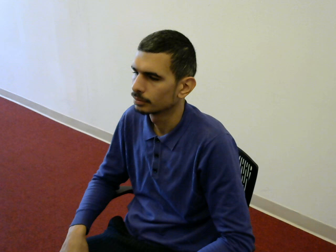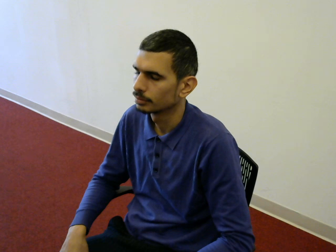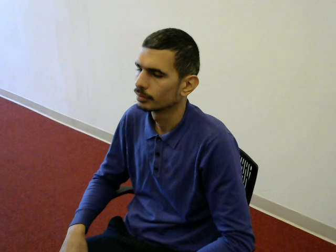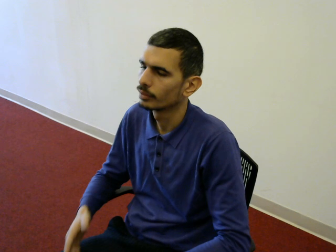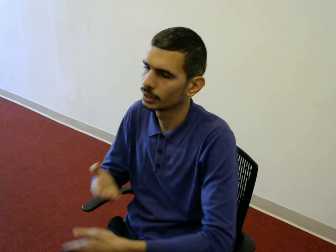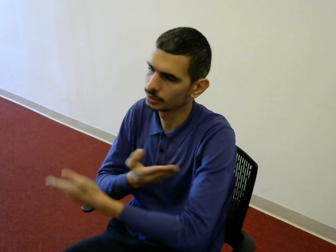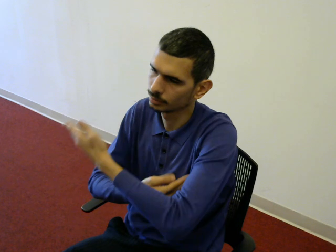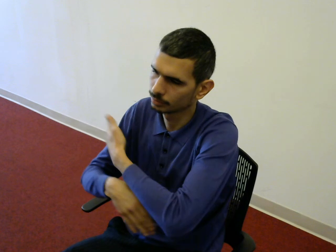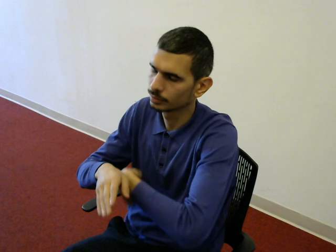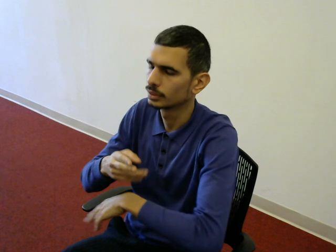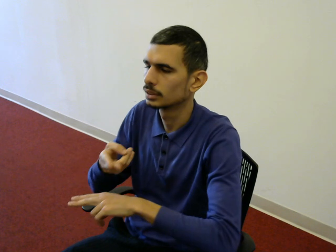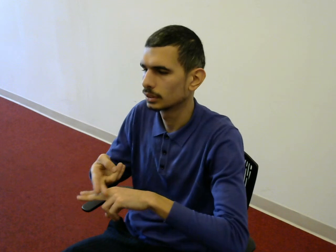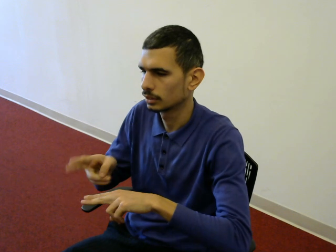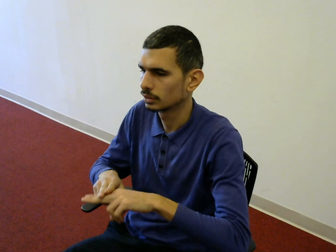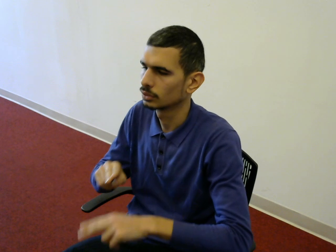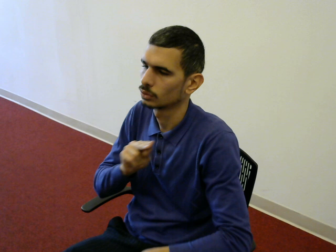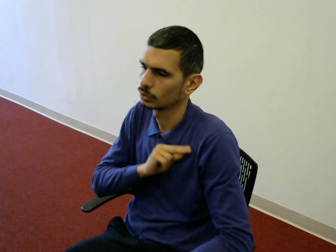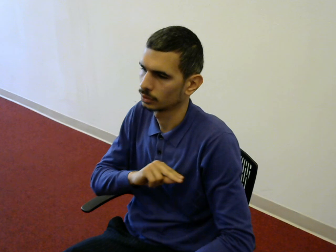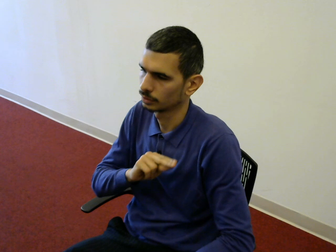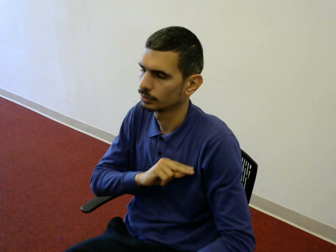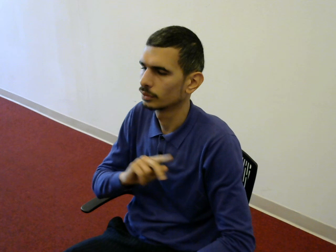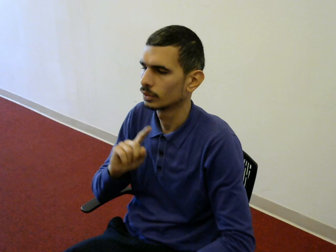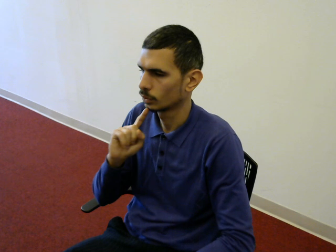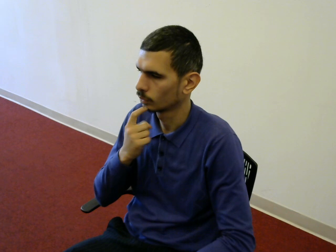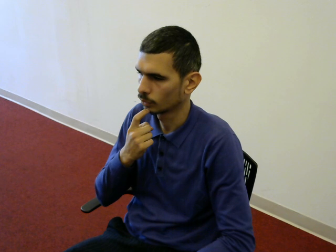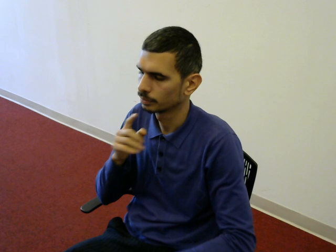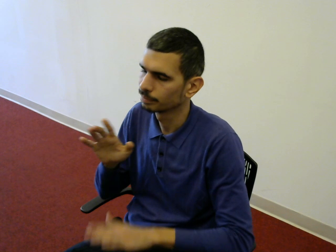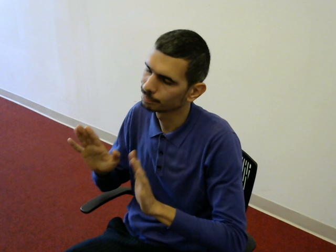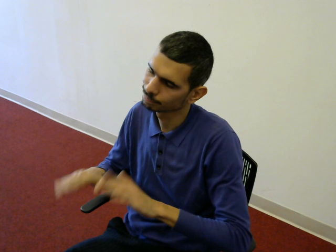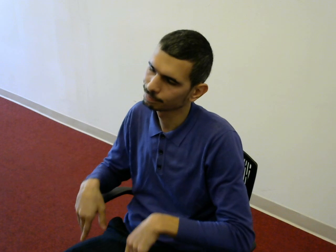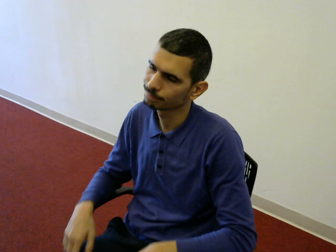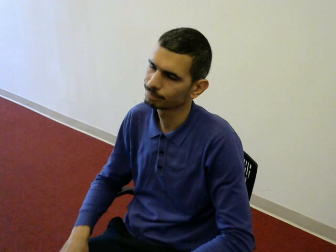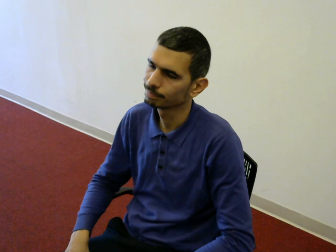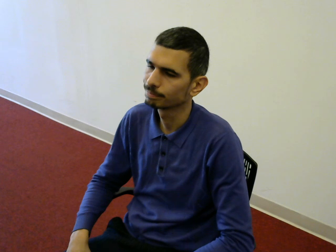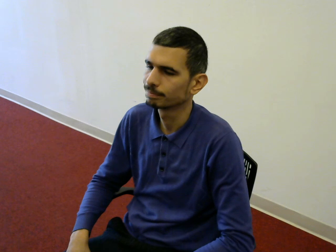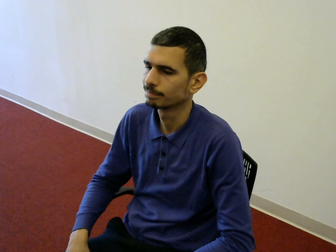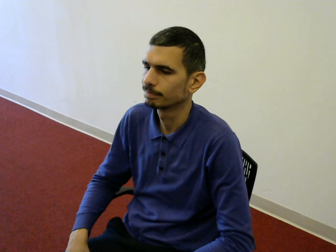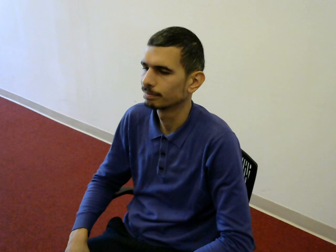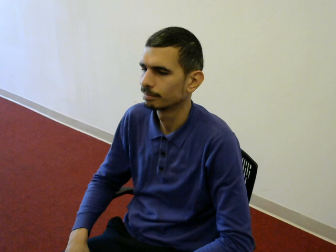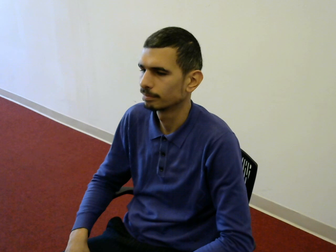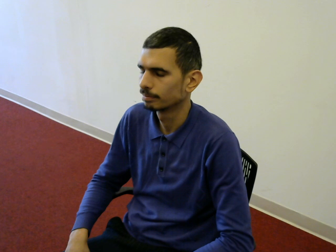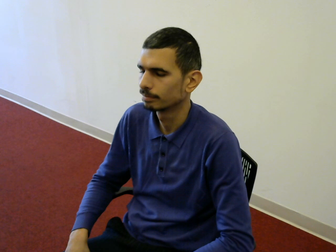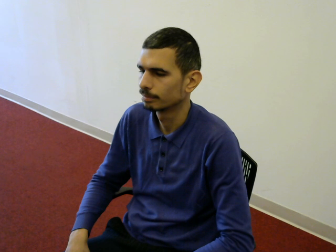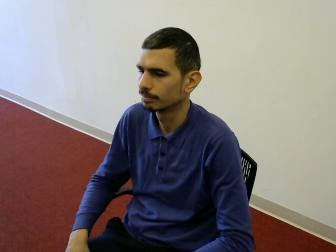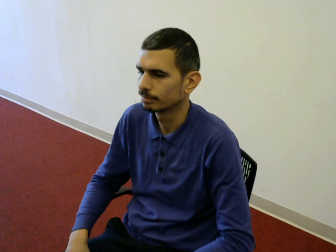Əlilliyi olanlar üçün iş çətin olur